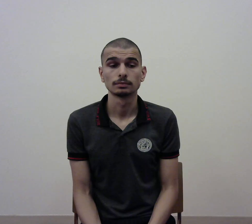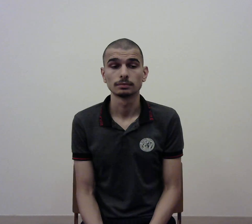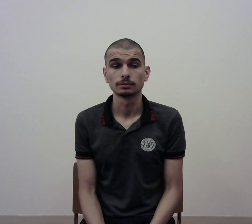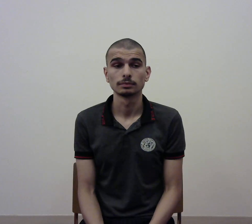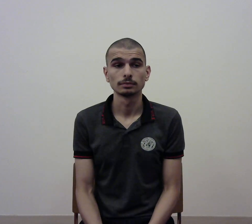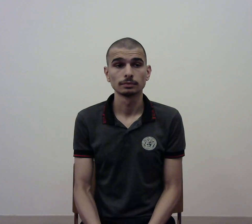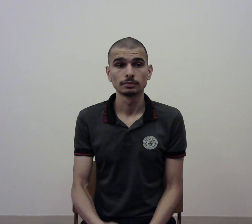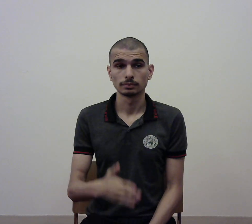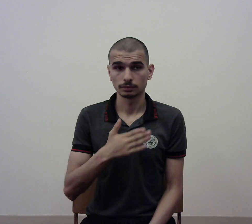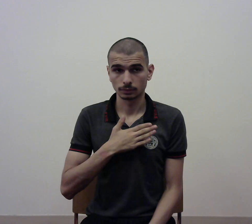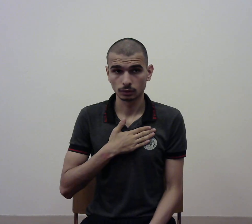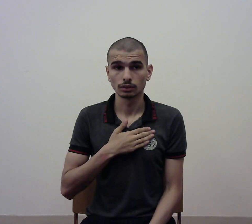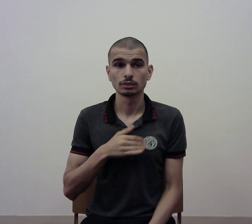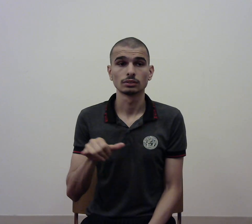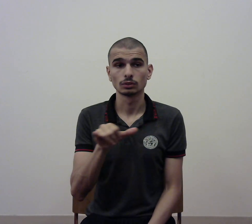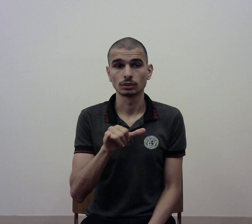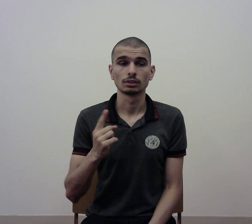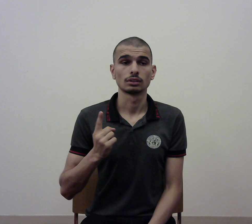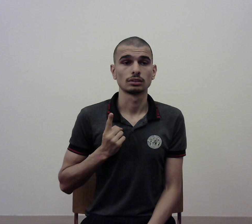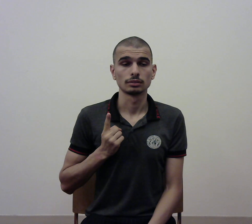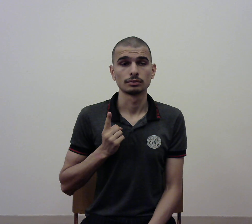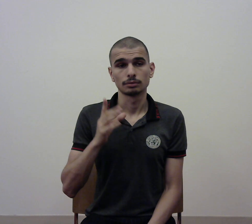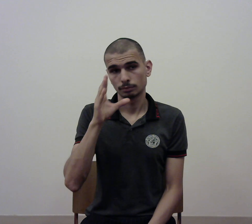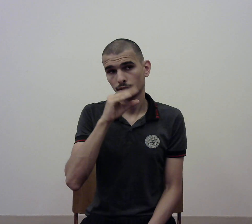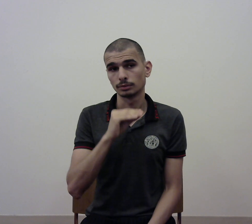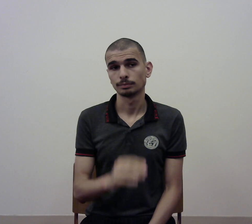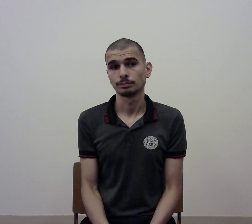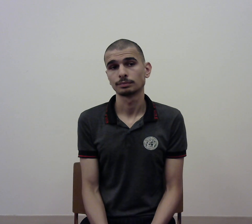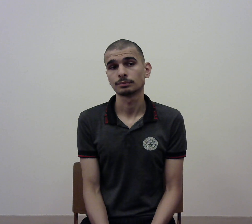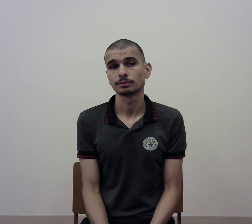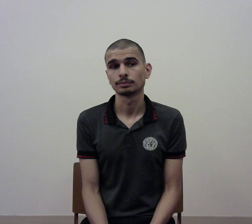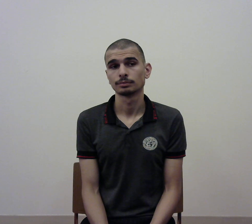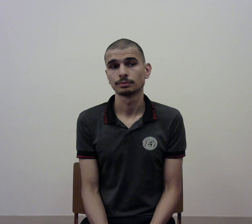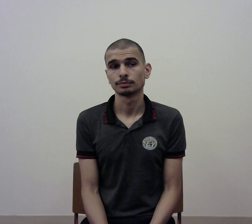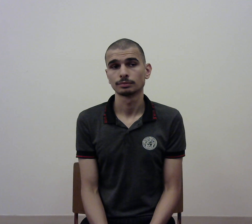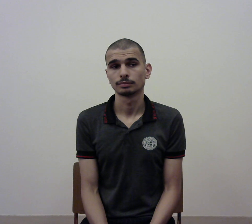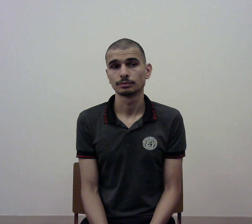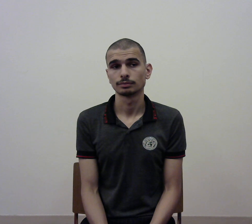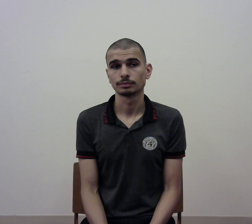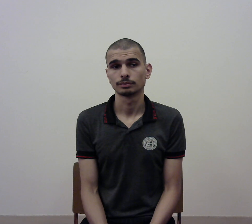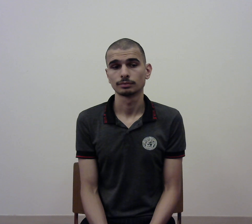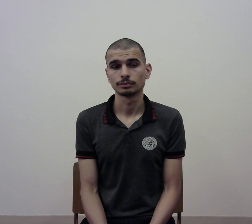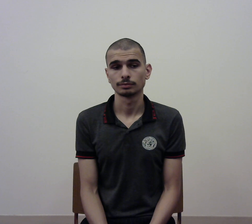Mən harda gözləyə bilərəm?